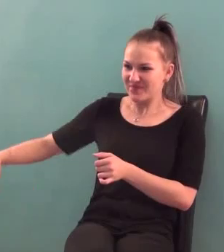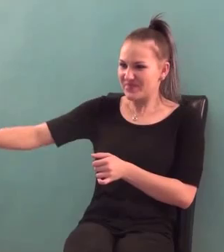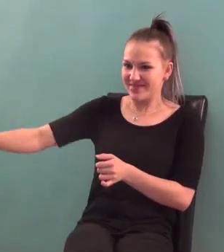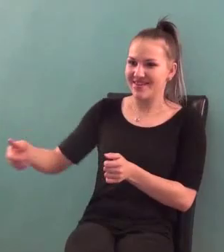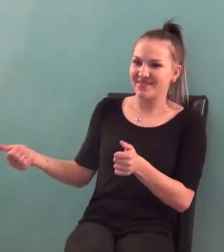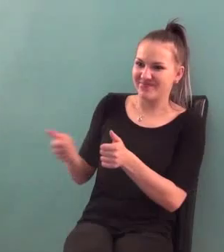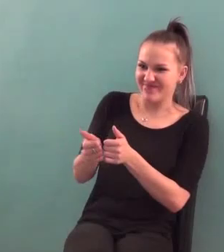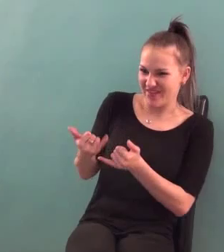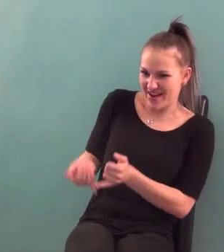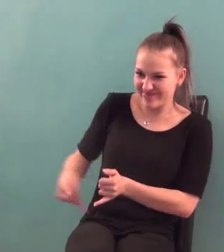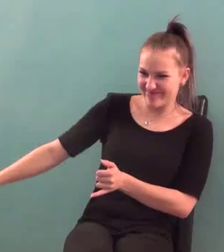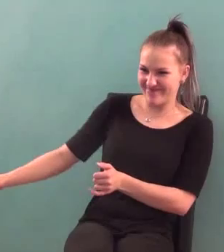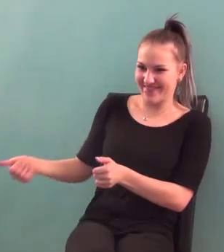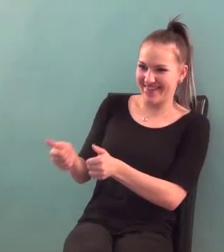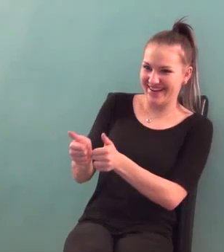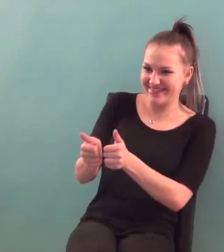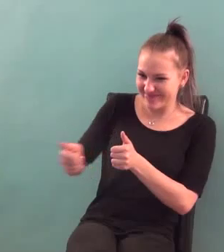Chłopiec podchodzi, a mężczyzna znów go odsuwa nogą.